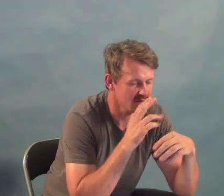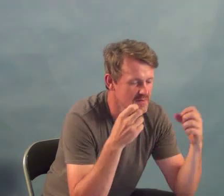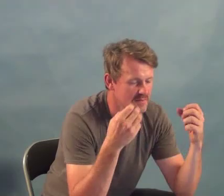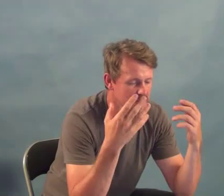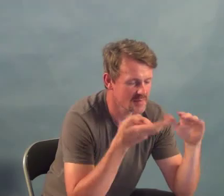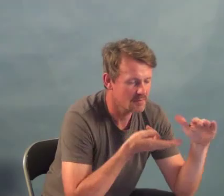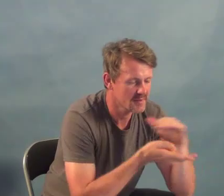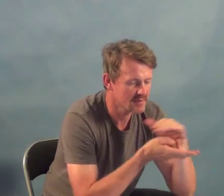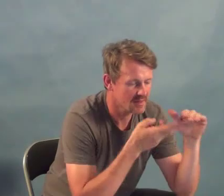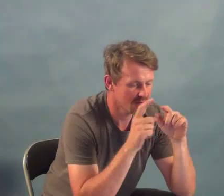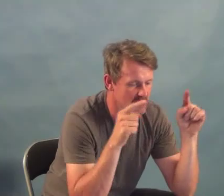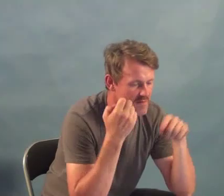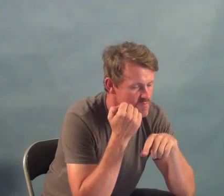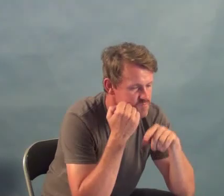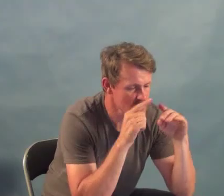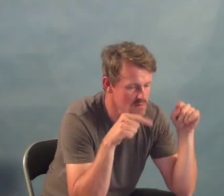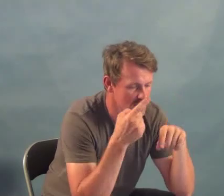Zakaz zakrywania otworów wentylacyjnych.